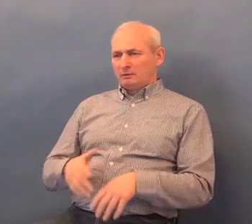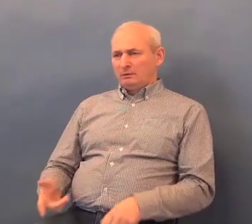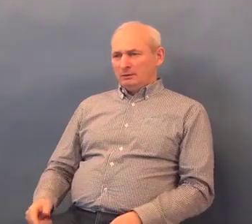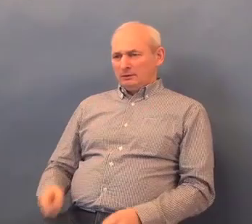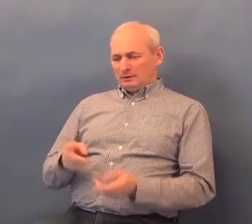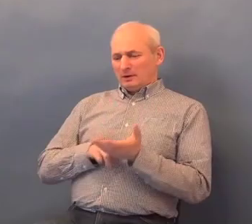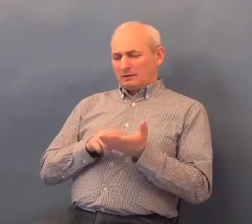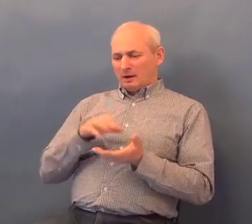To kanapka, hamburger